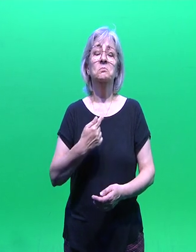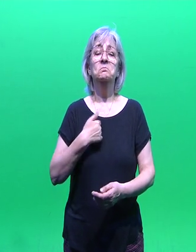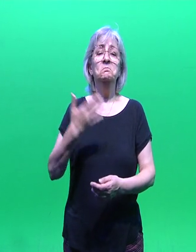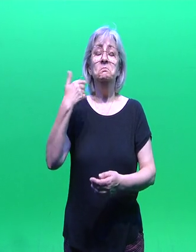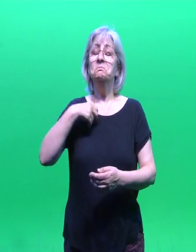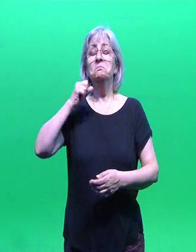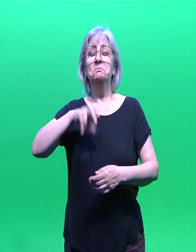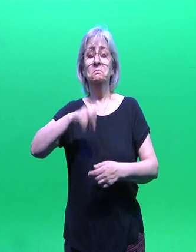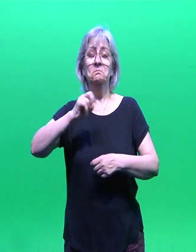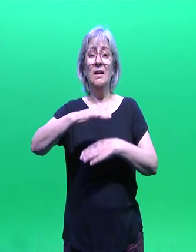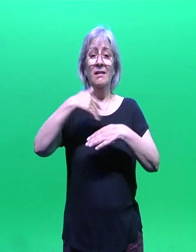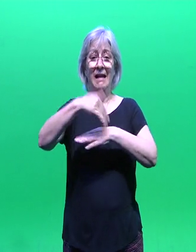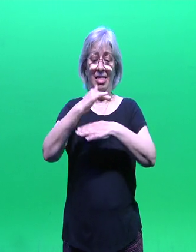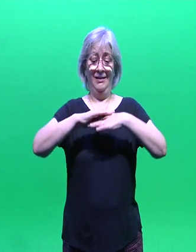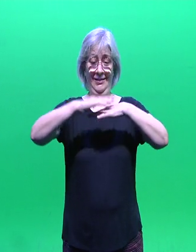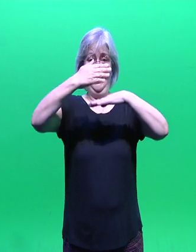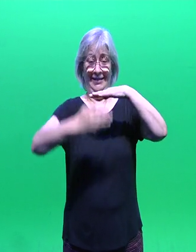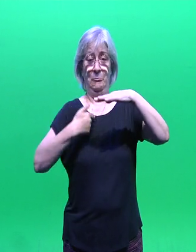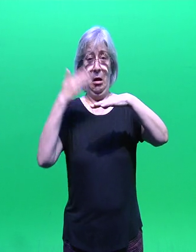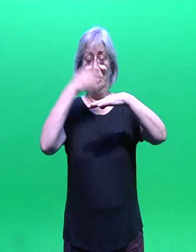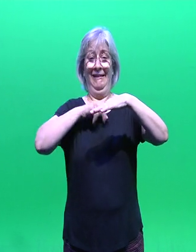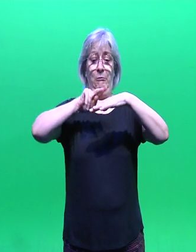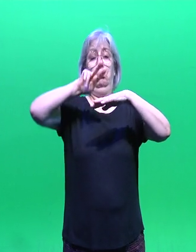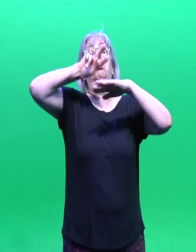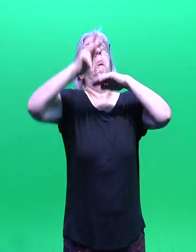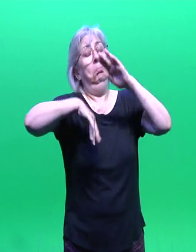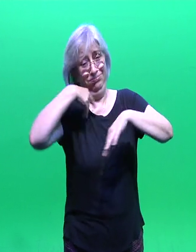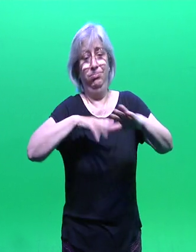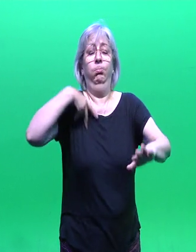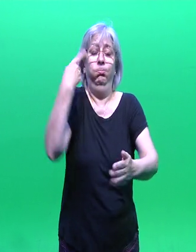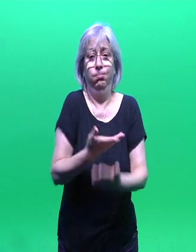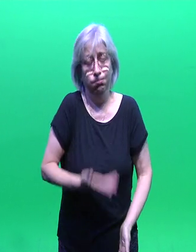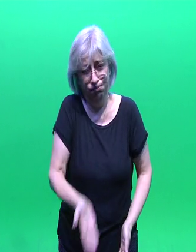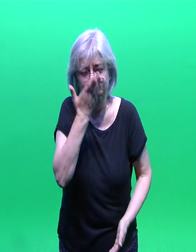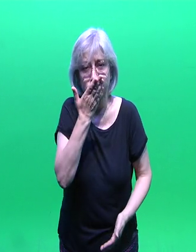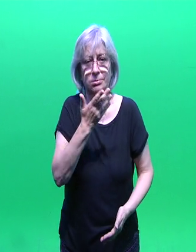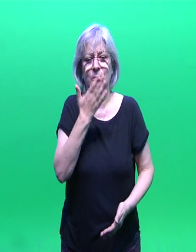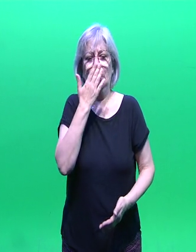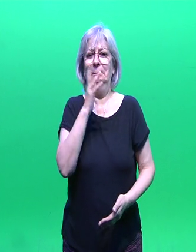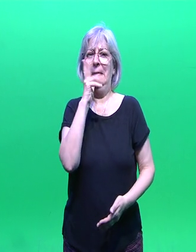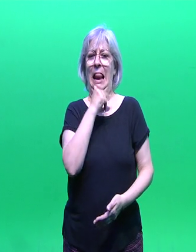Estava caminant i no vaig veure que la vorera acabava, vaig ensopegar i vaig caure de cara contra el terra, ara em fa mal.